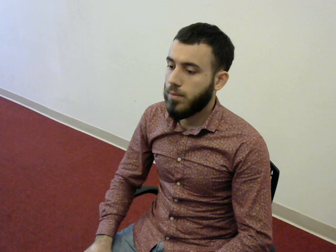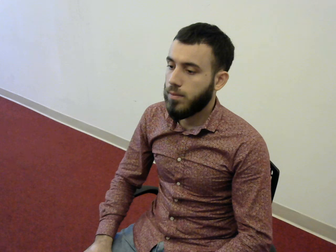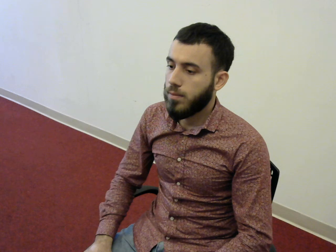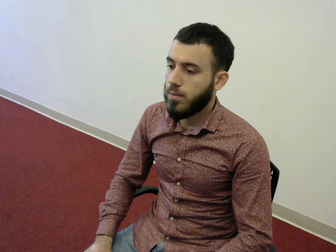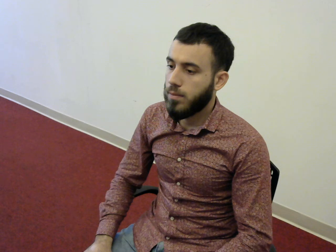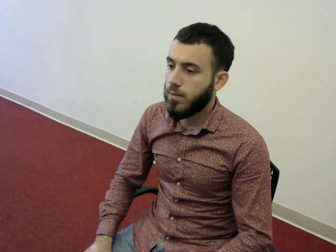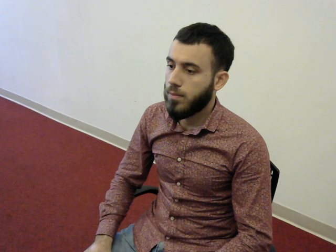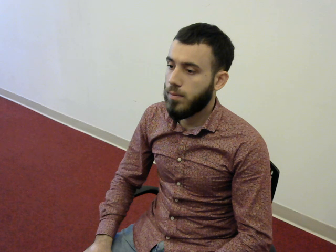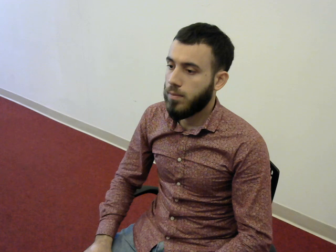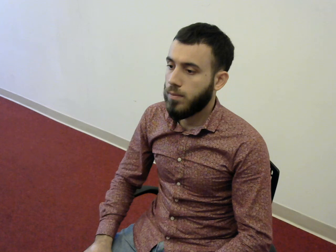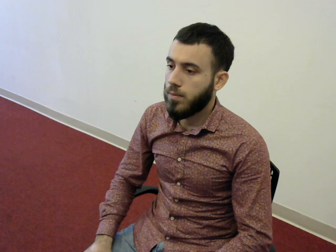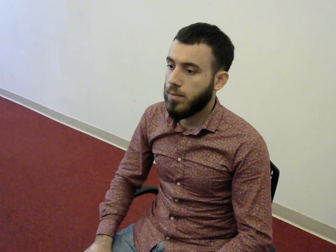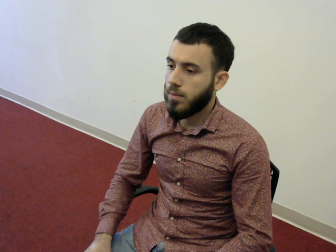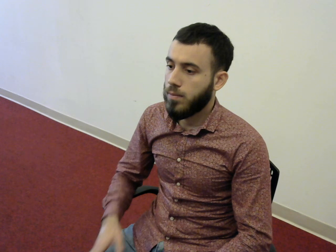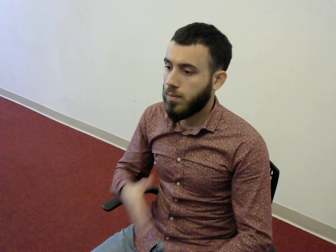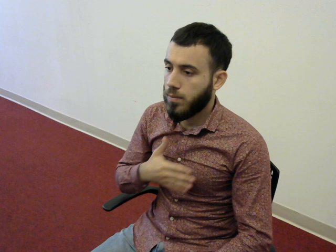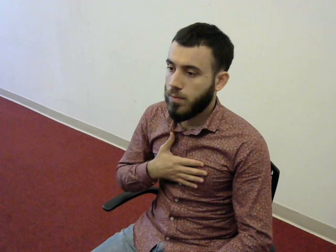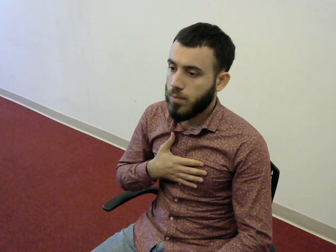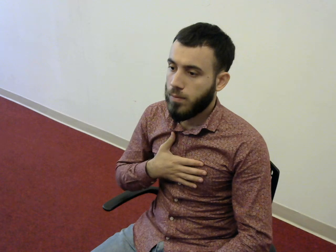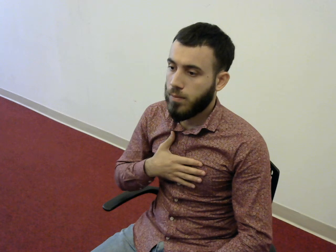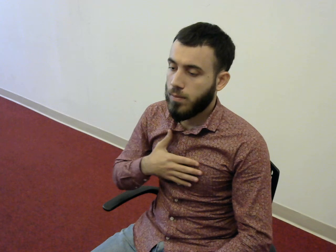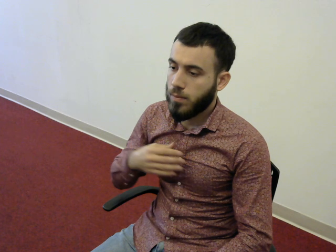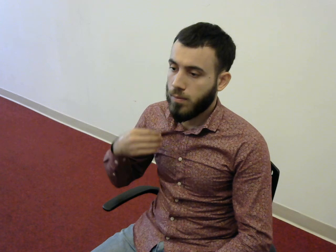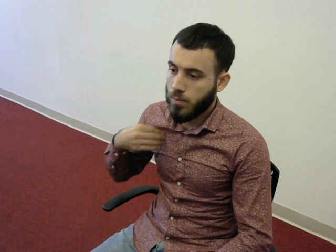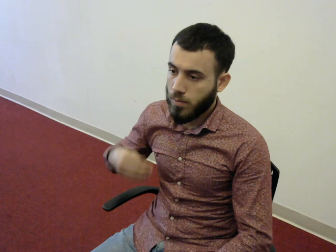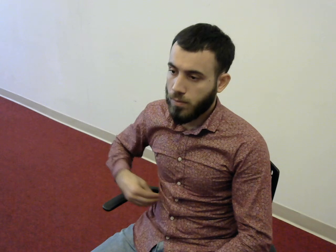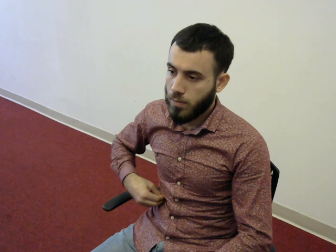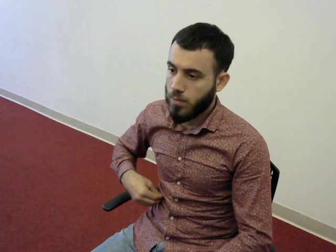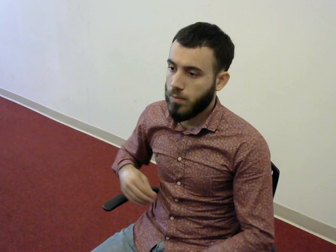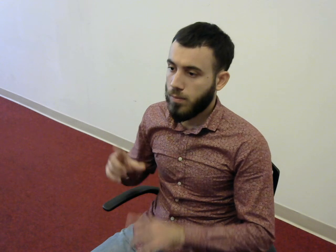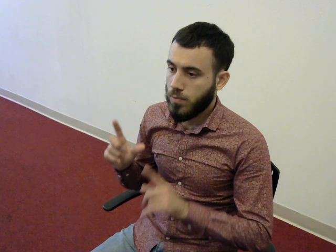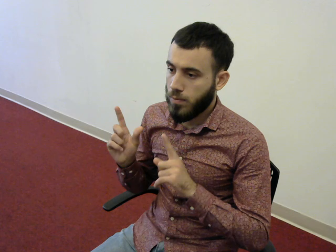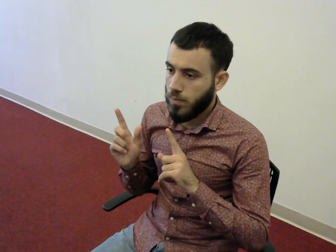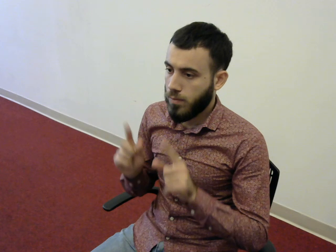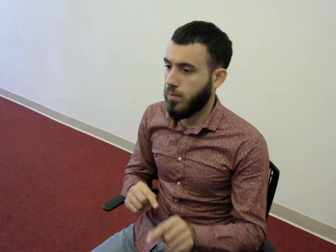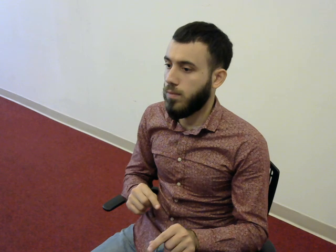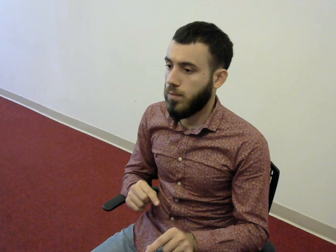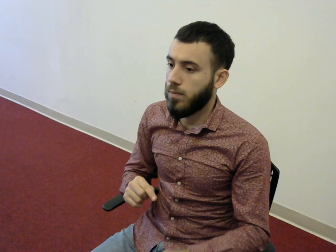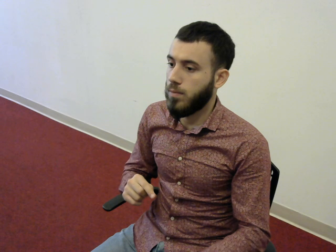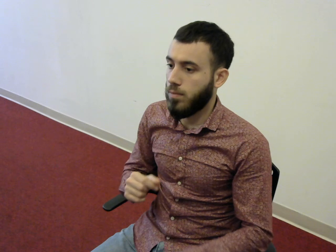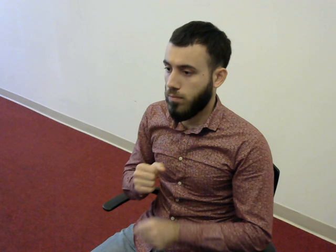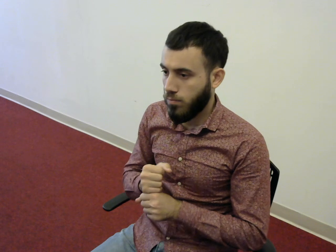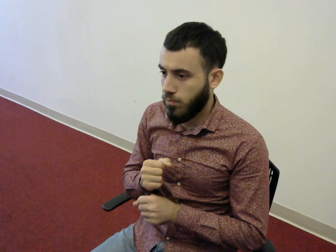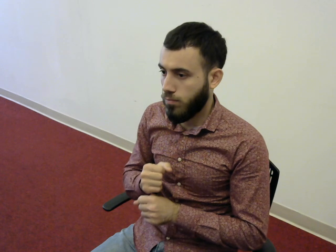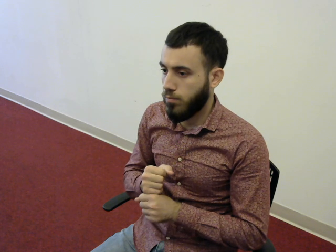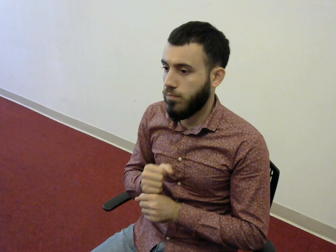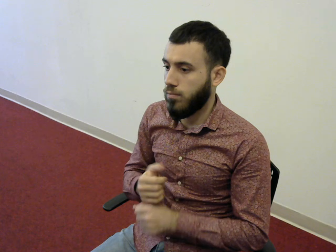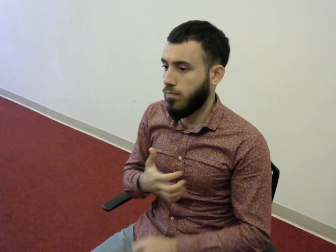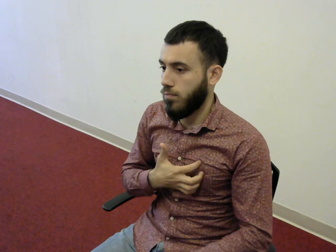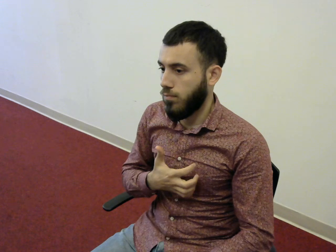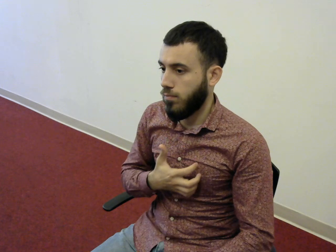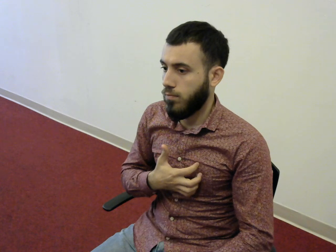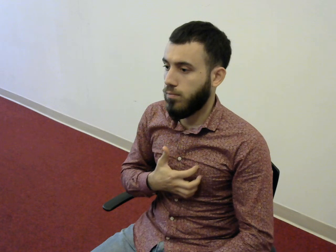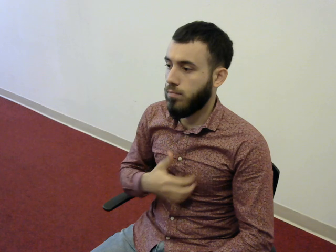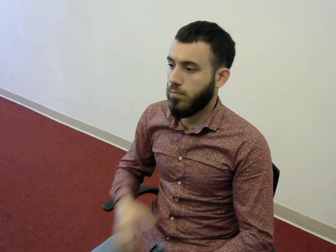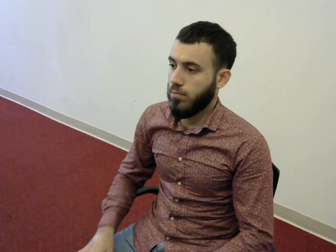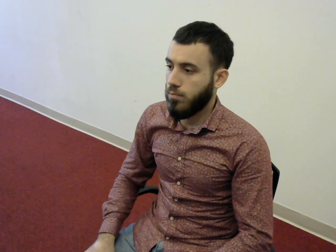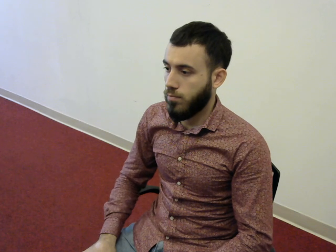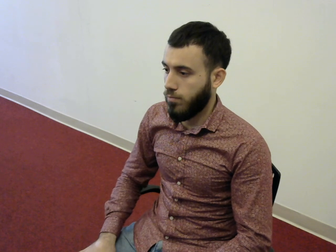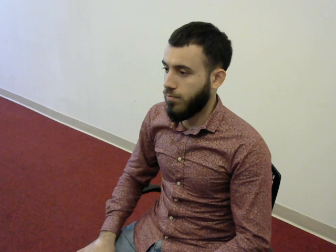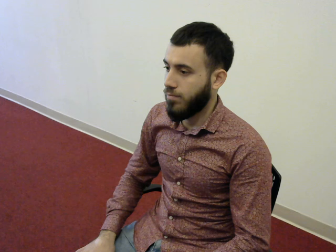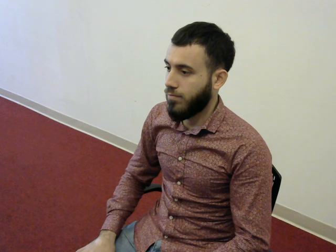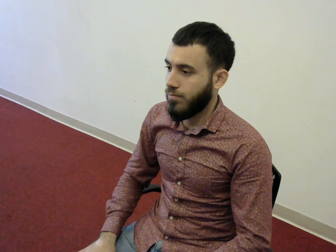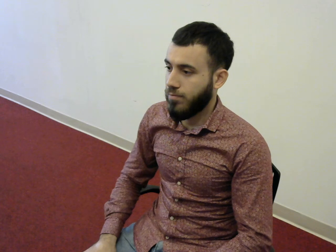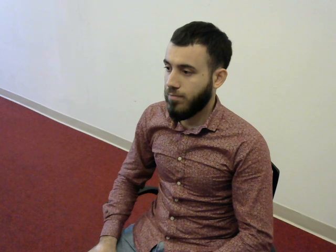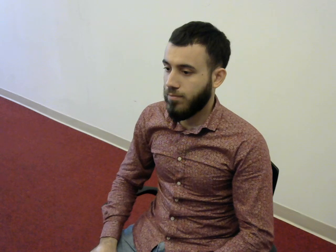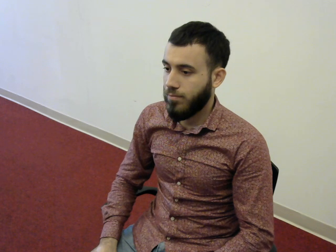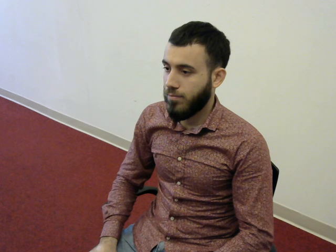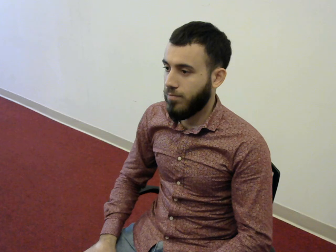Mən Fransaya səyahet etmək istəyirəm